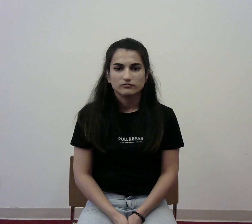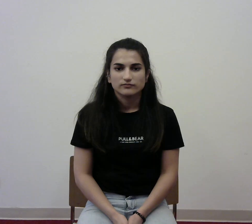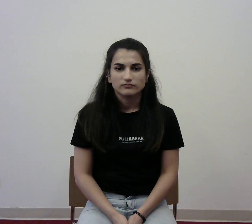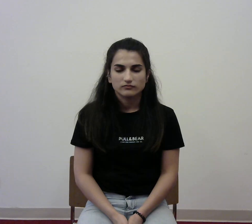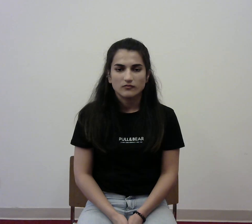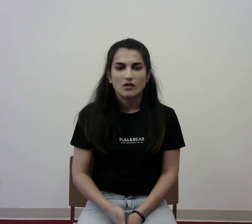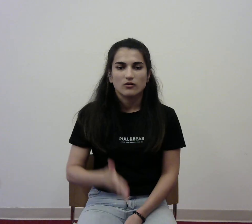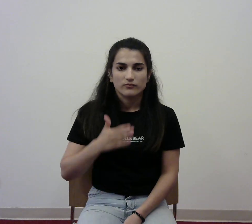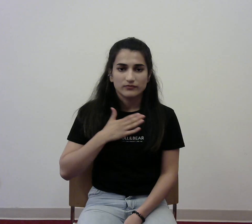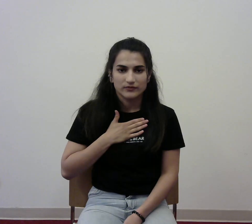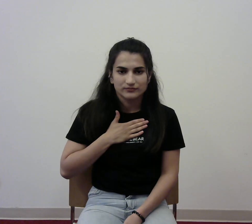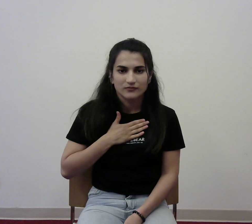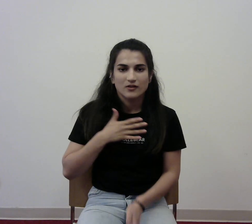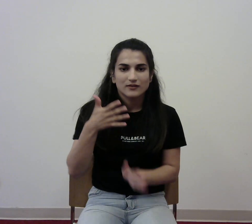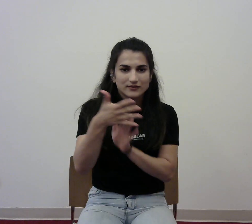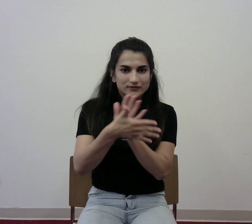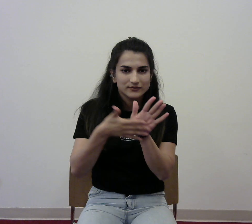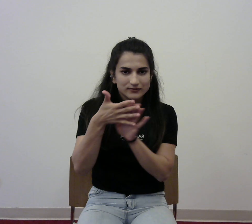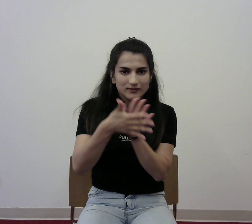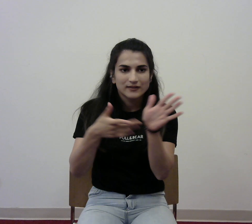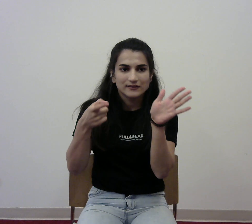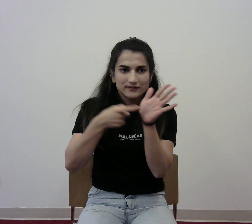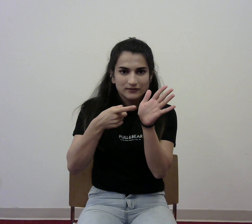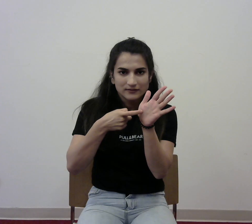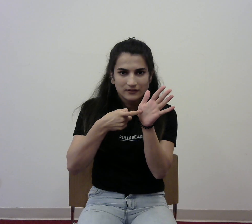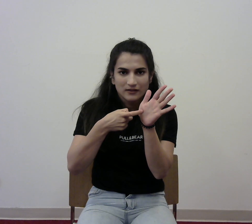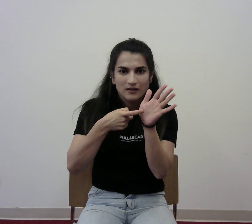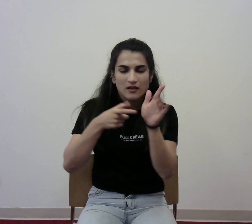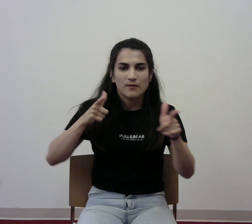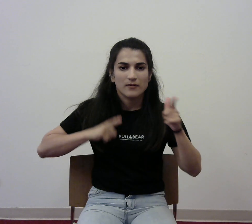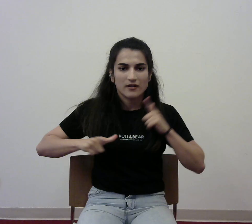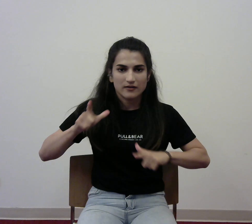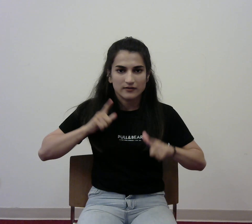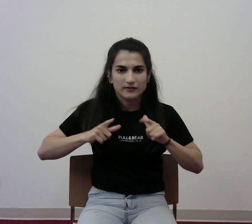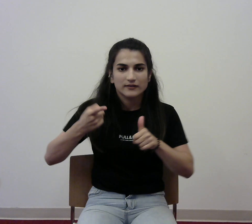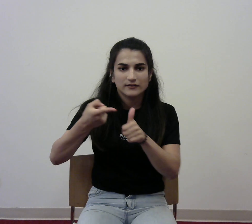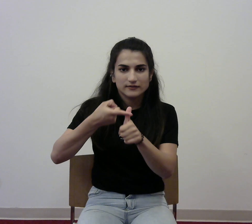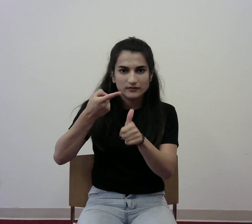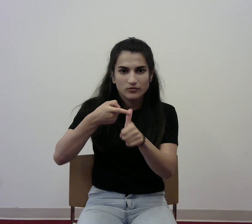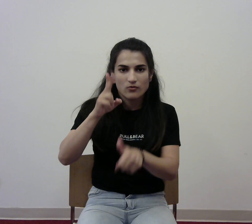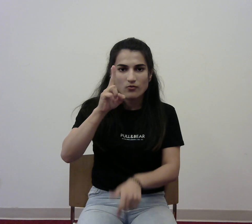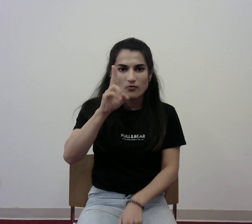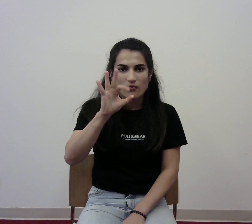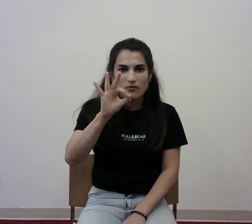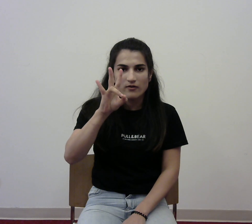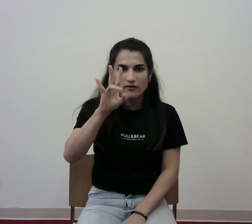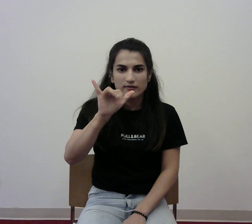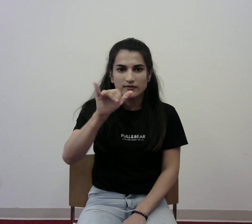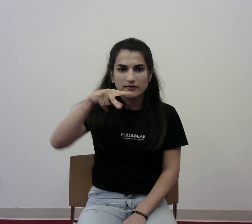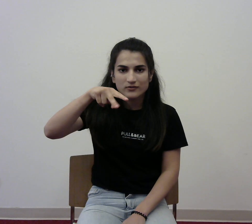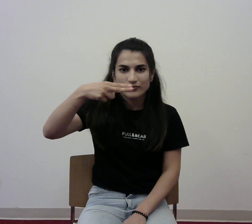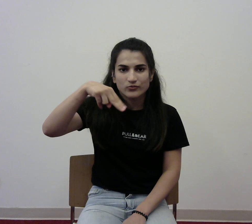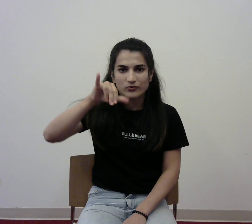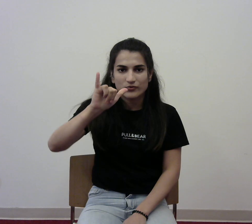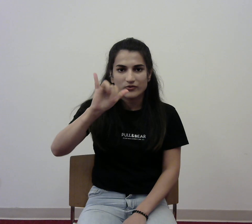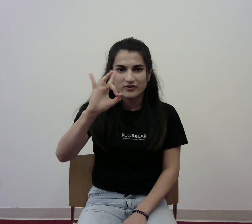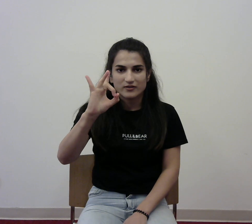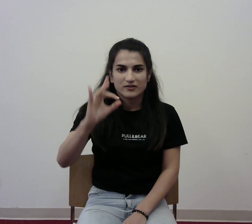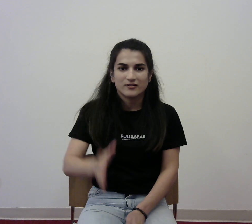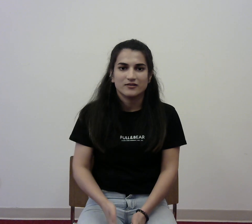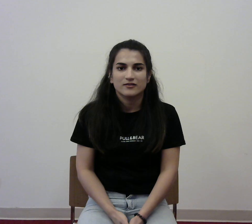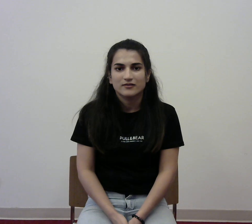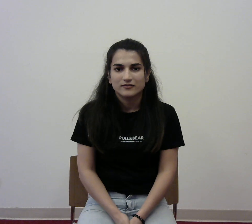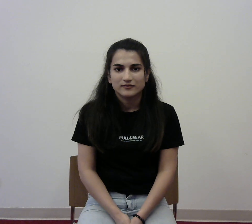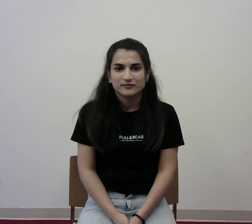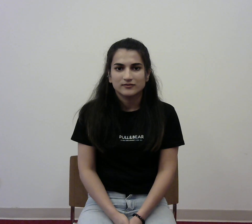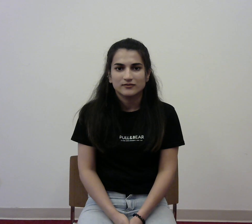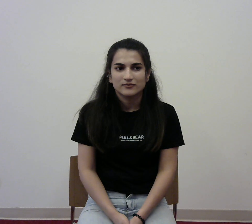Mənim işarə dili müəlliməmin adı Könüldür